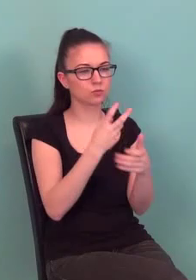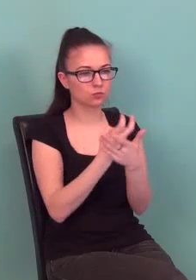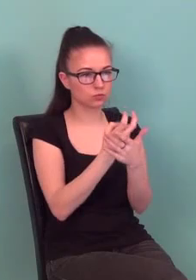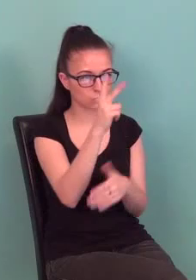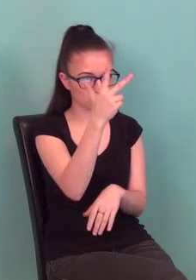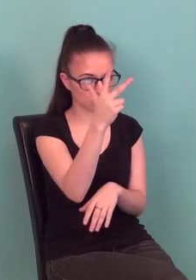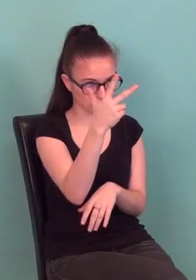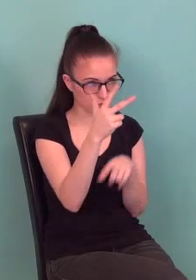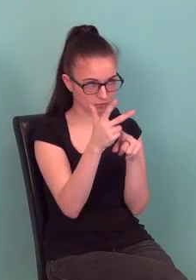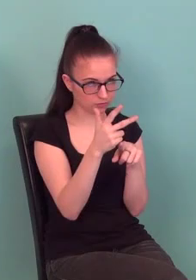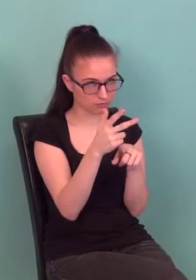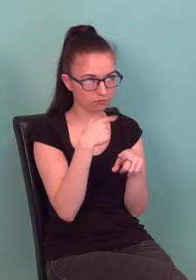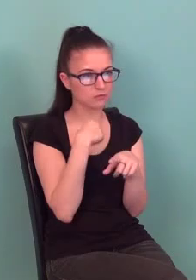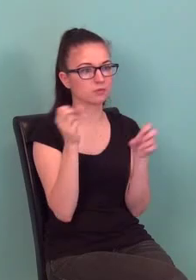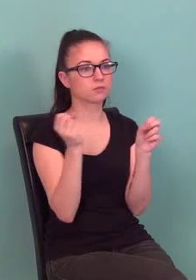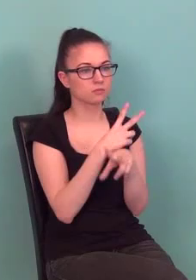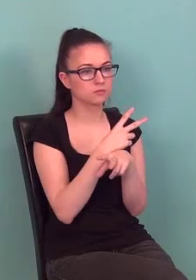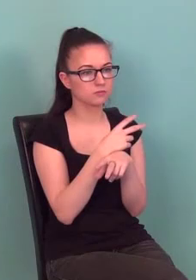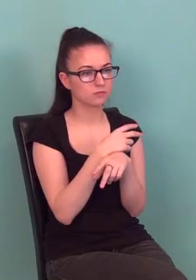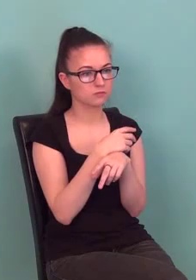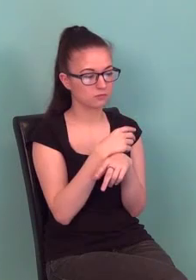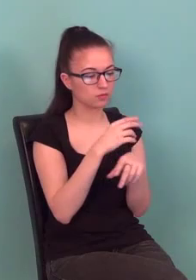Trzeciego lutego ja idę do kina.